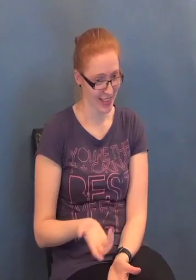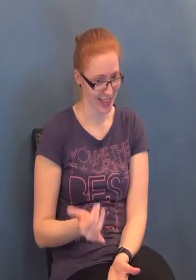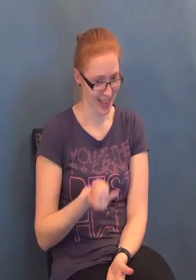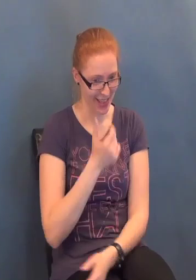Ważne sprawy.